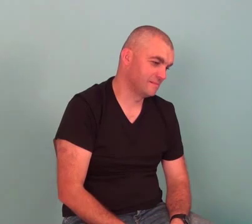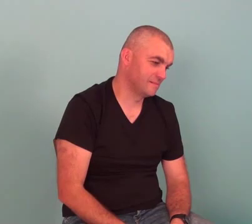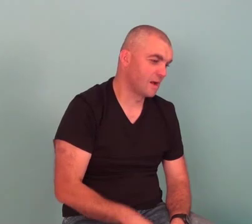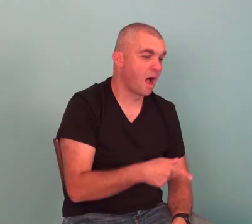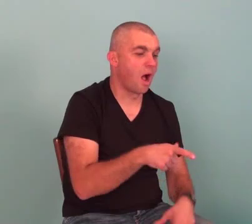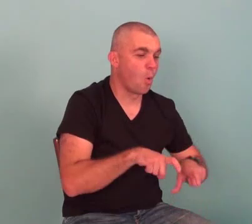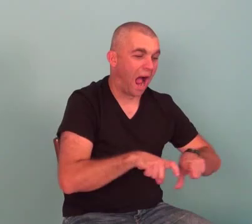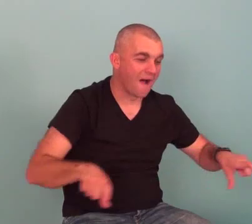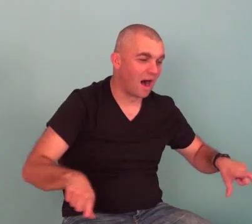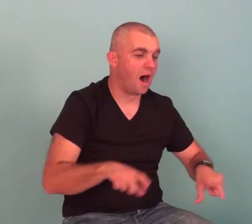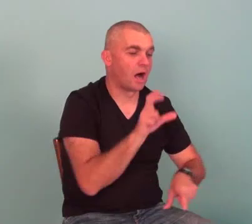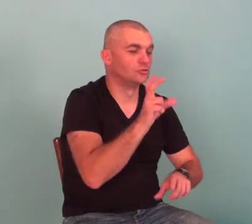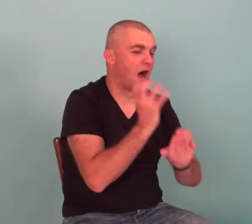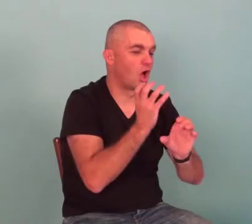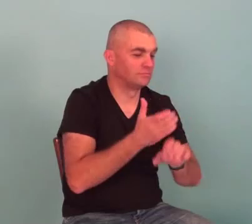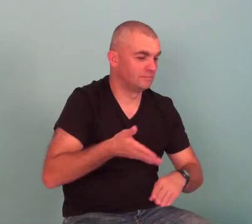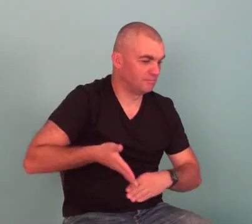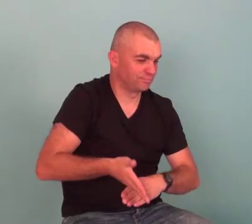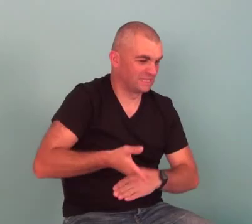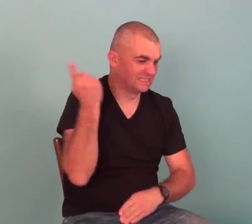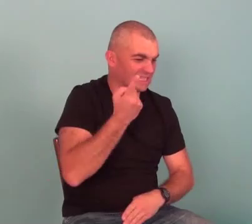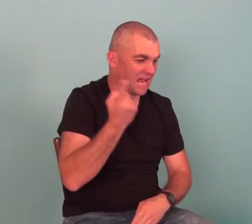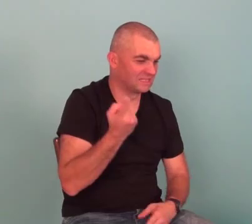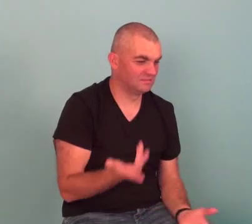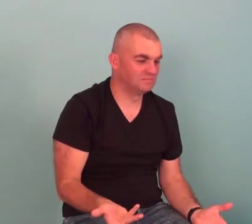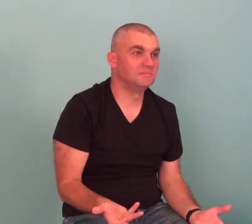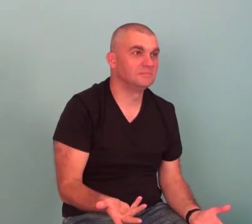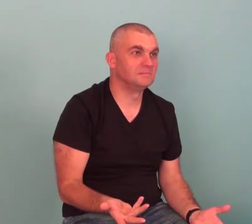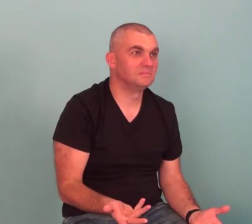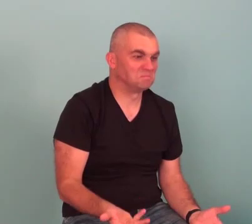Ławka czy w autobusie jest zakaz piłowania?